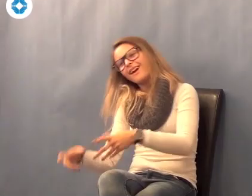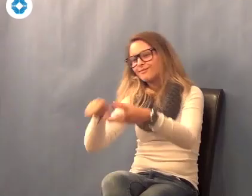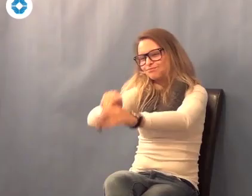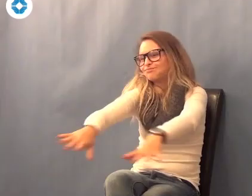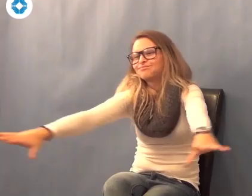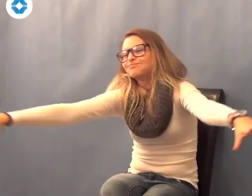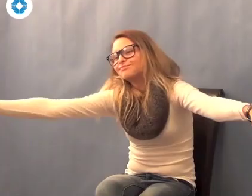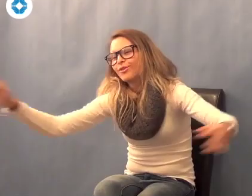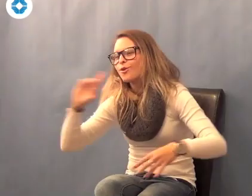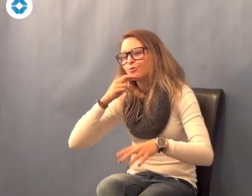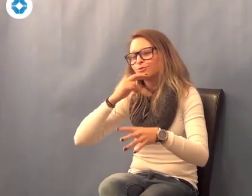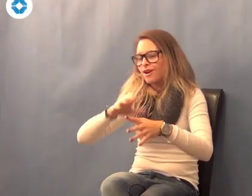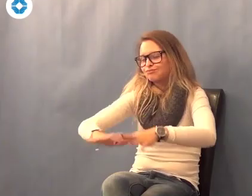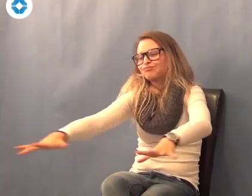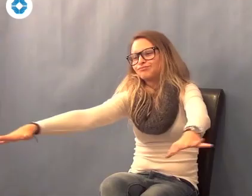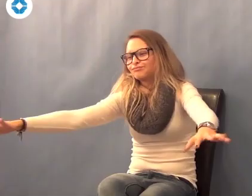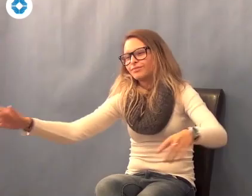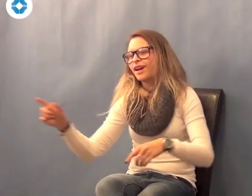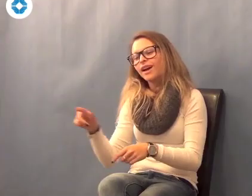Gruszki rozsypały się po ulicy.